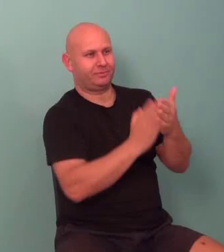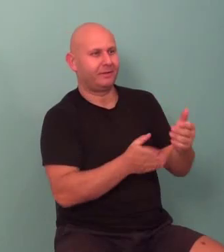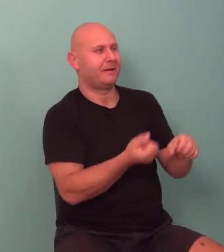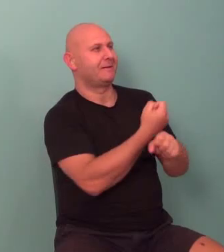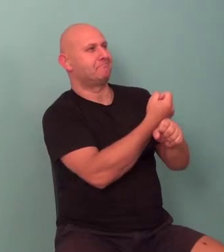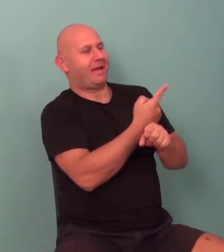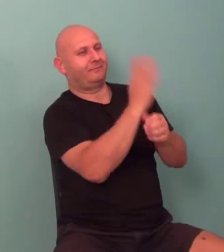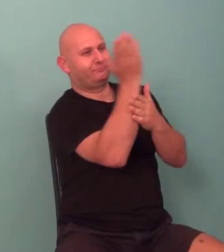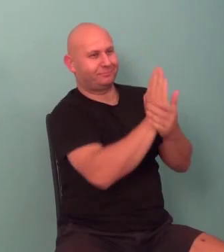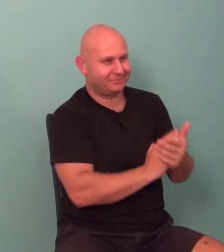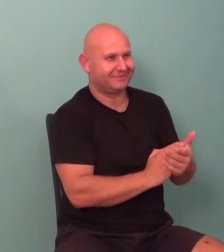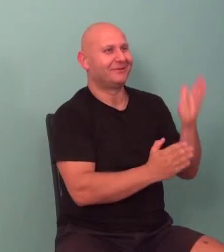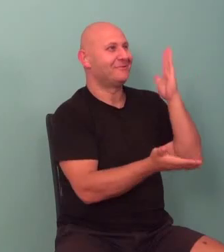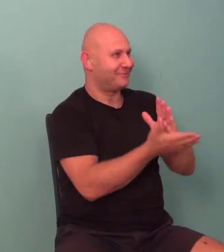Znowu rzuca i szyba pęka.